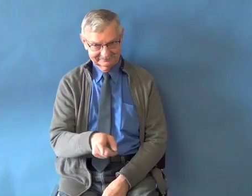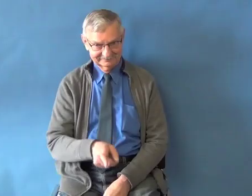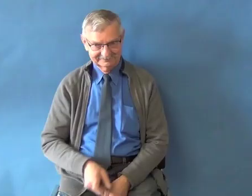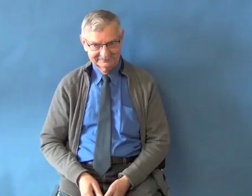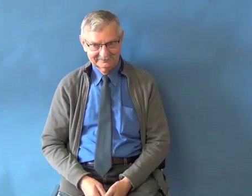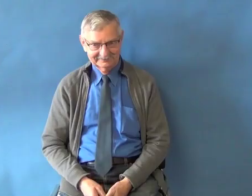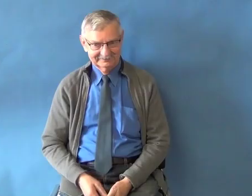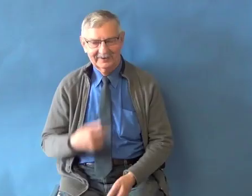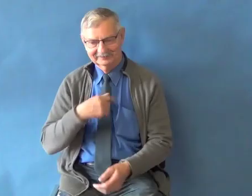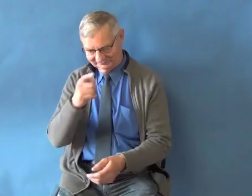Aha, teraz ja.